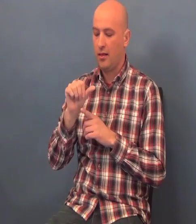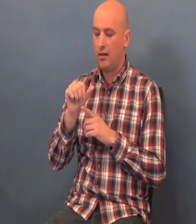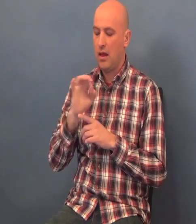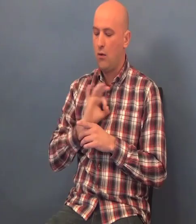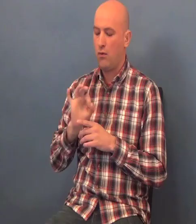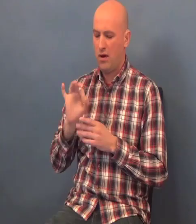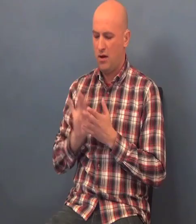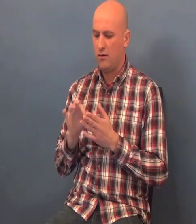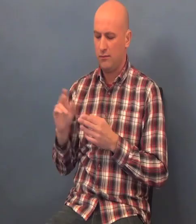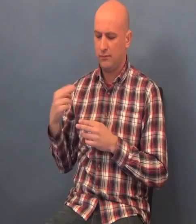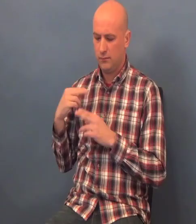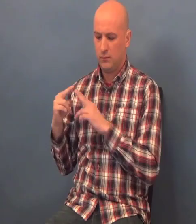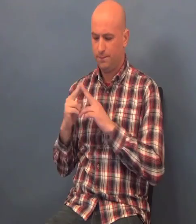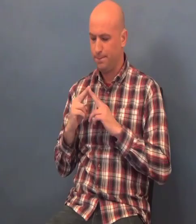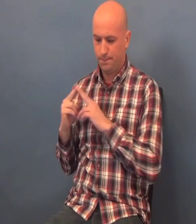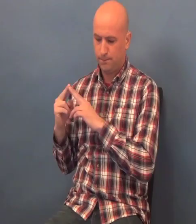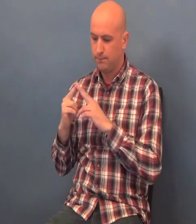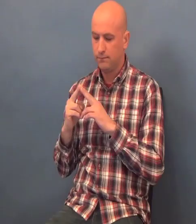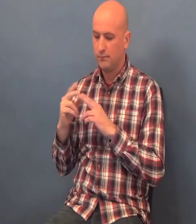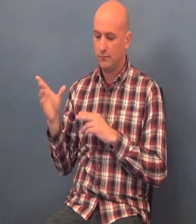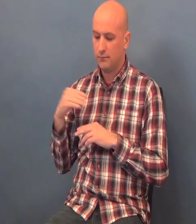Akurat... akurat jestem umówiony.